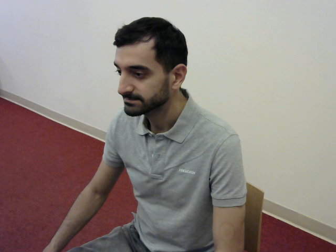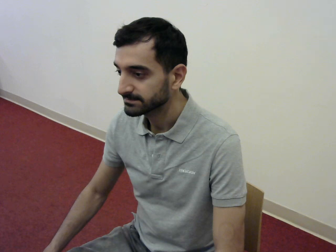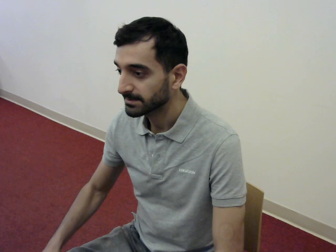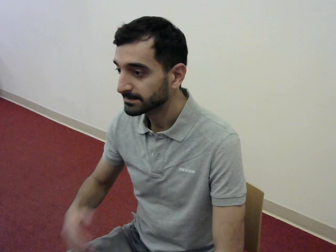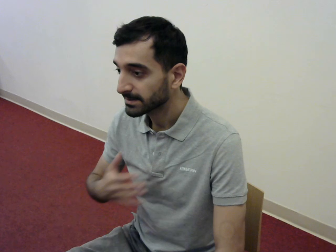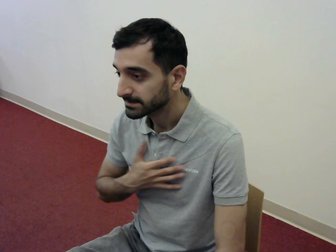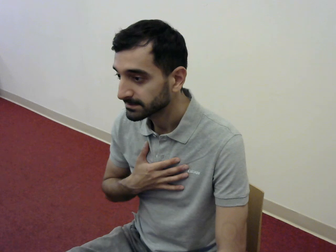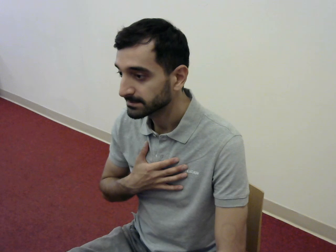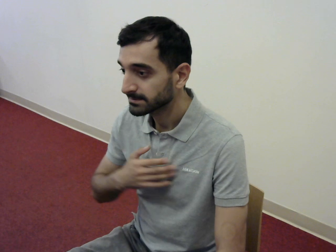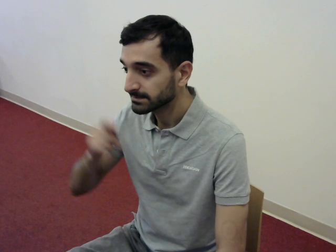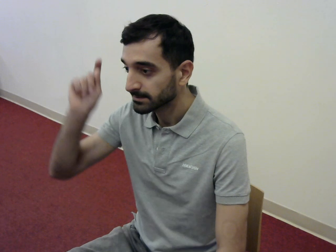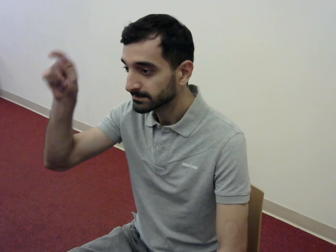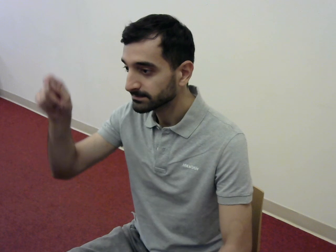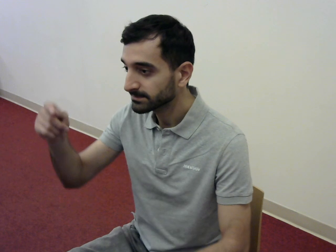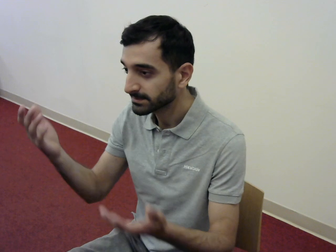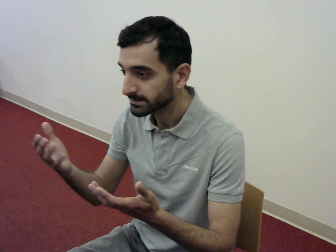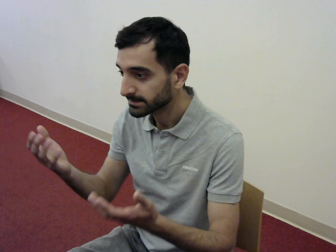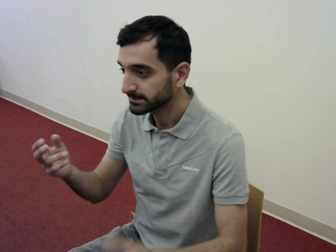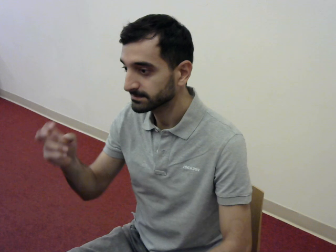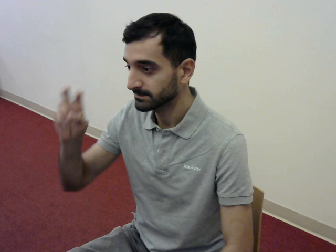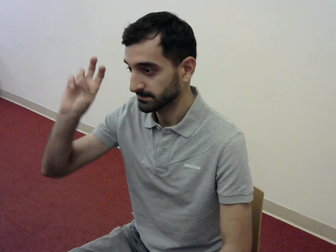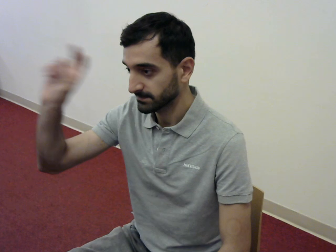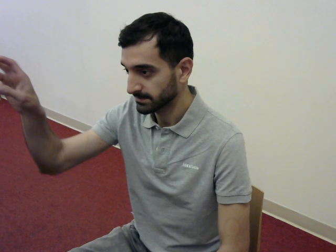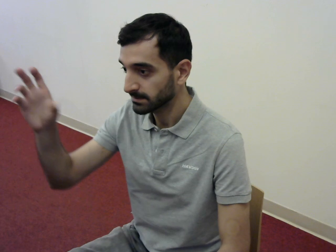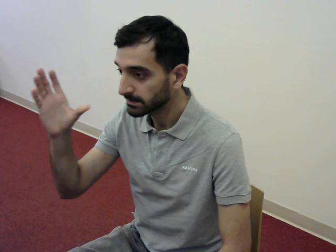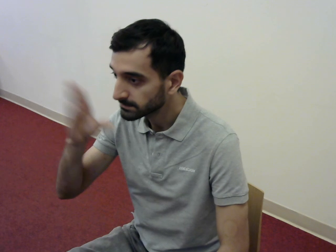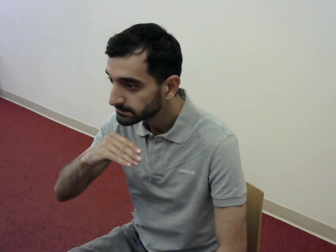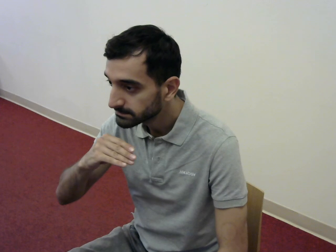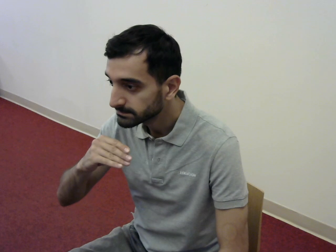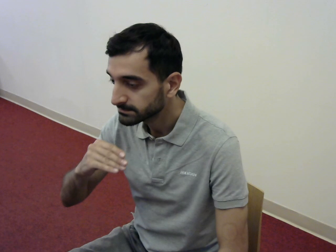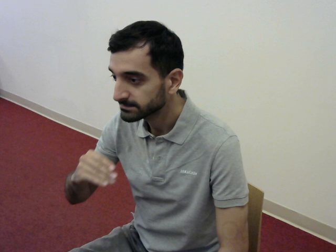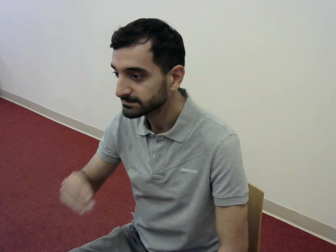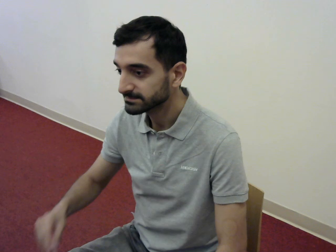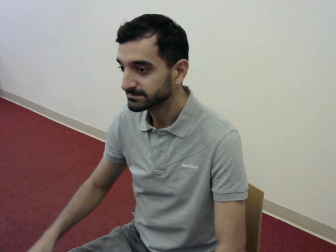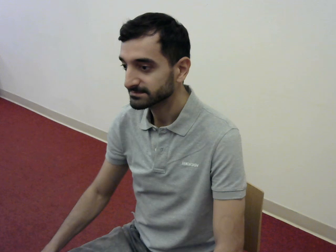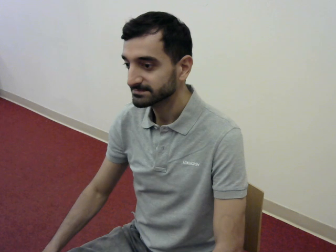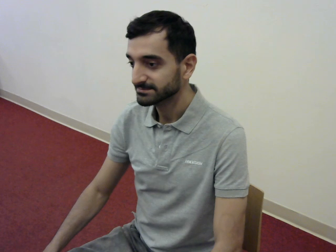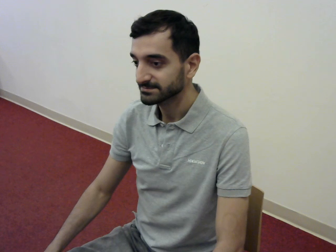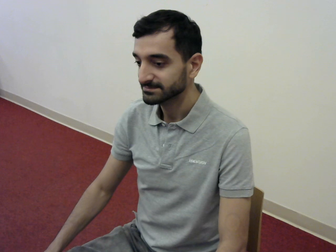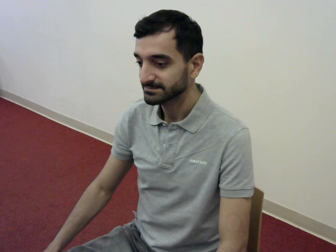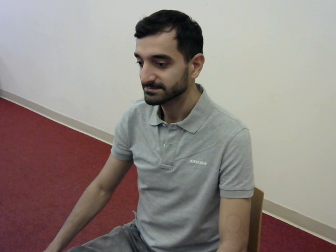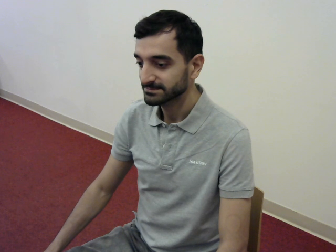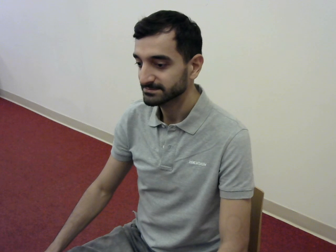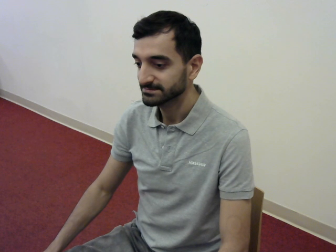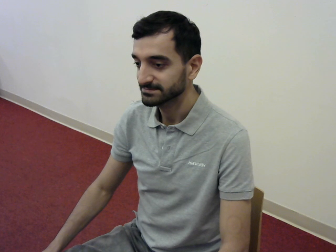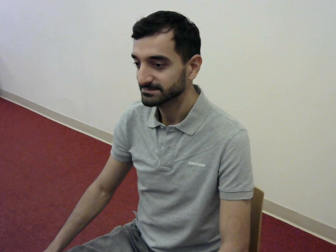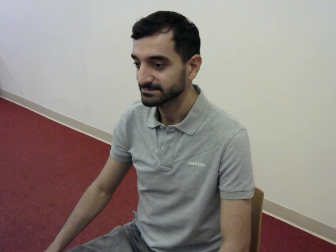Mən ora necə gedə bilərəm?